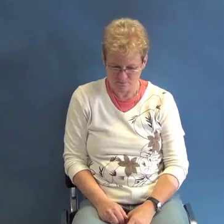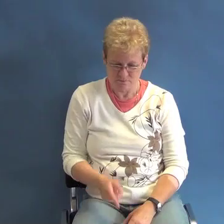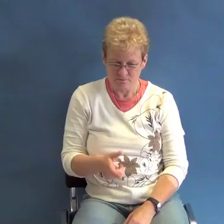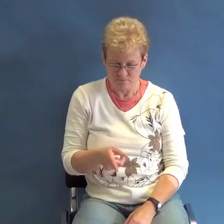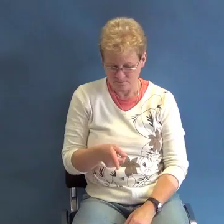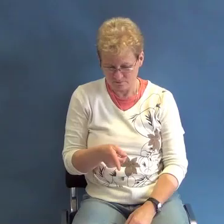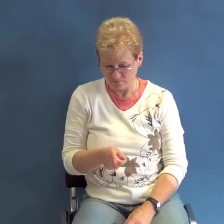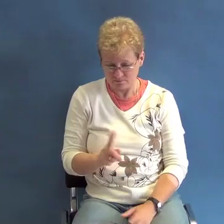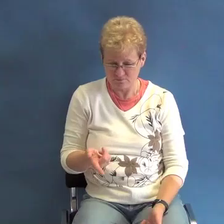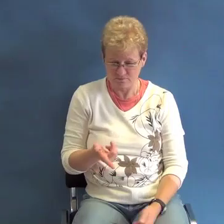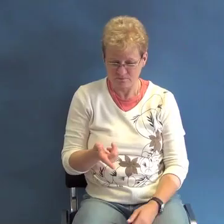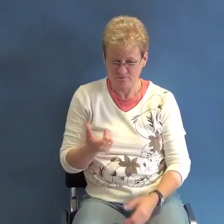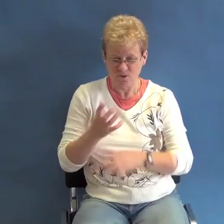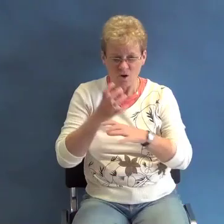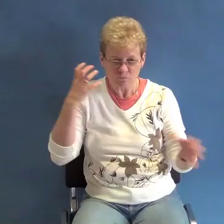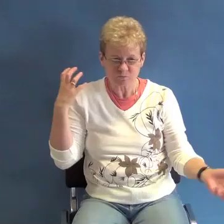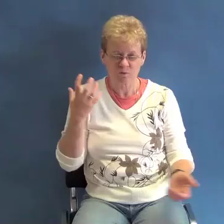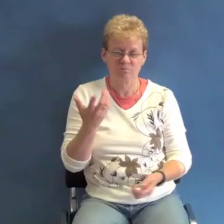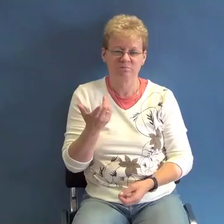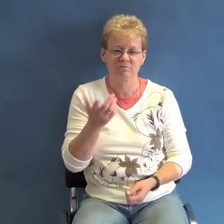To jest zakaz, autobus...